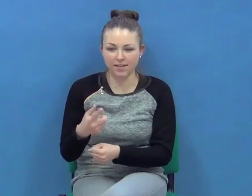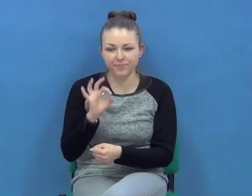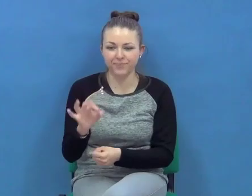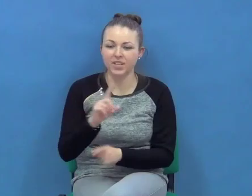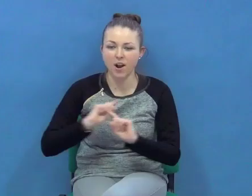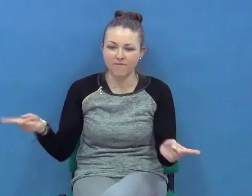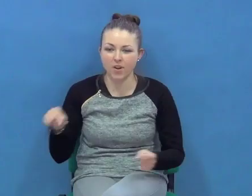Zgadza się, nie wolno.